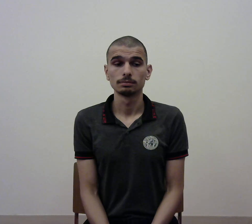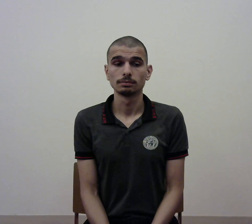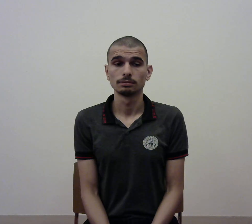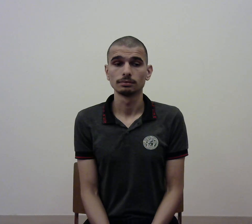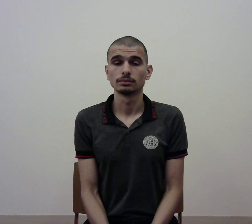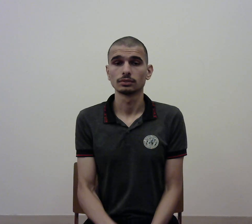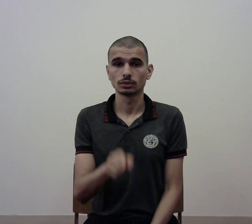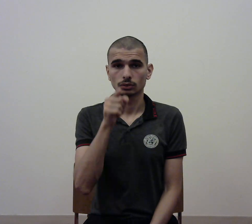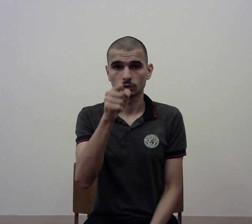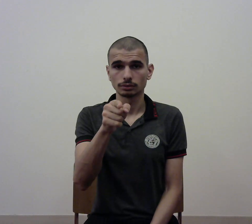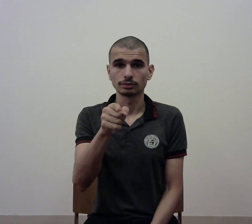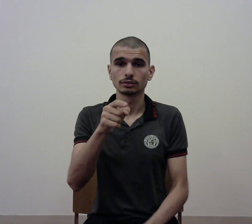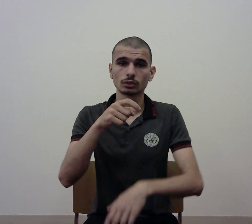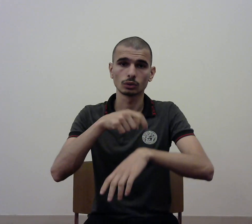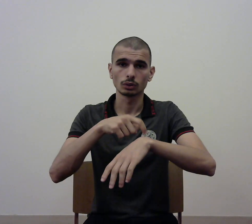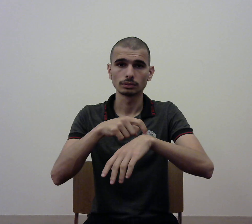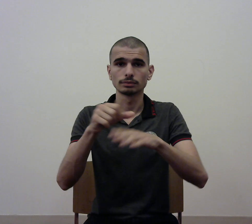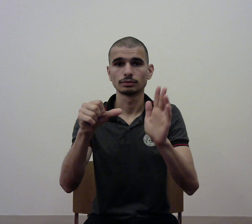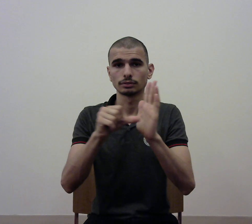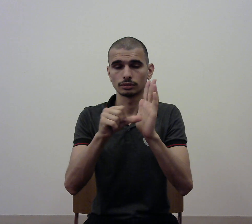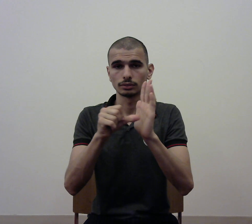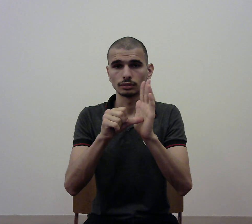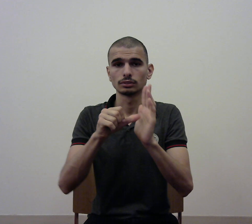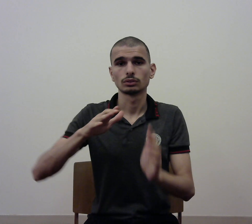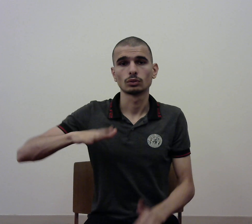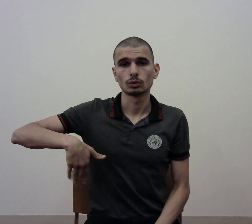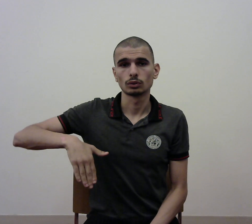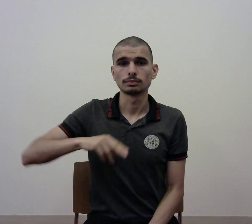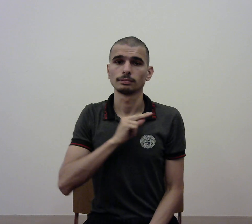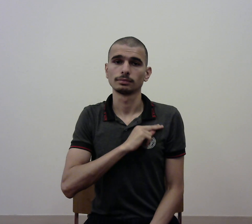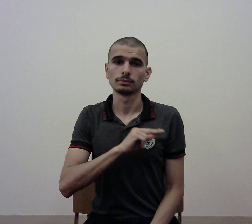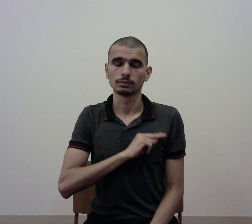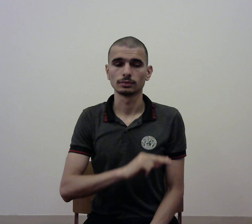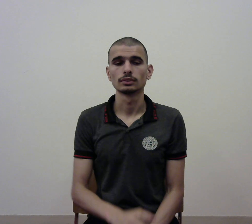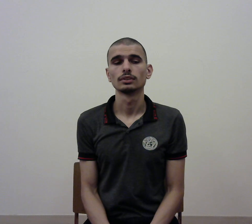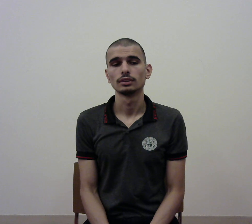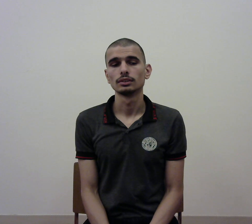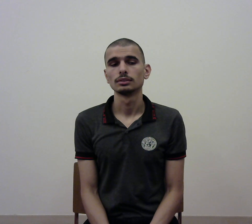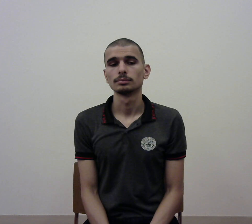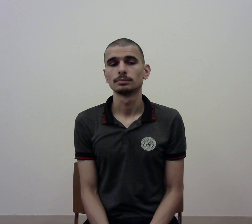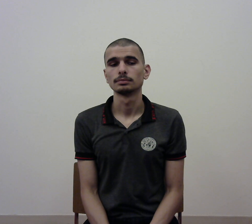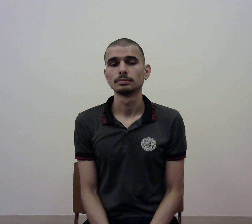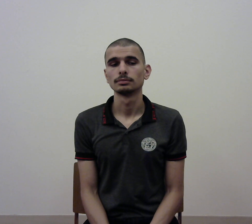Siz saat 6-dan sonra işləyirsiz?